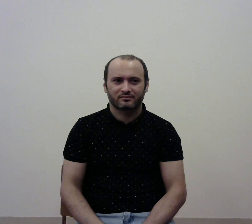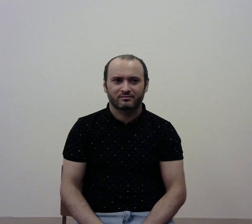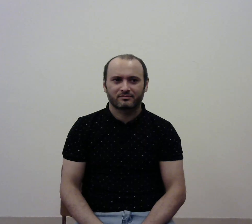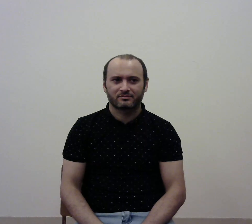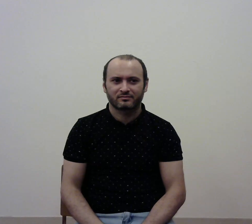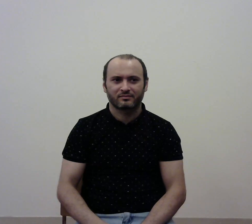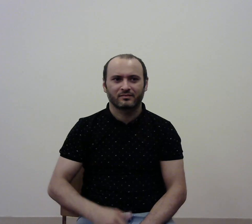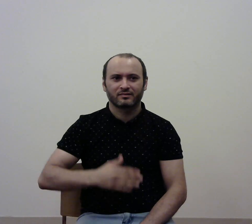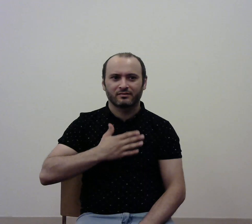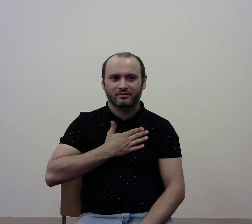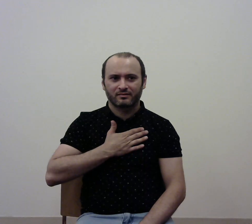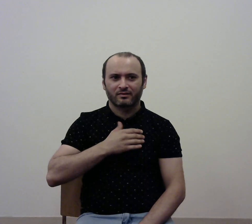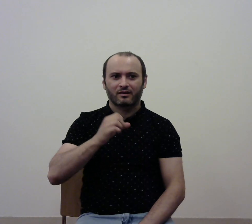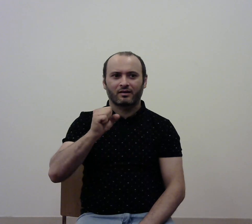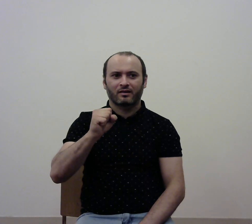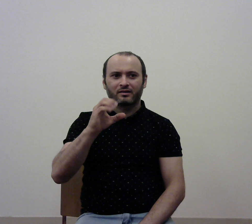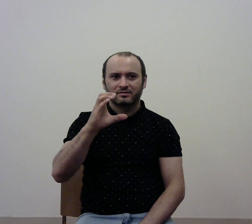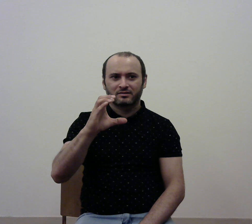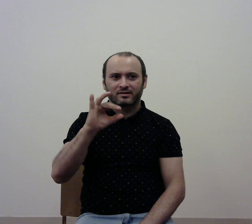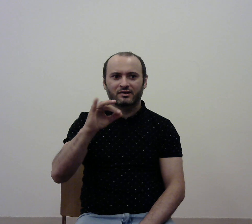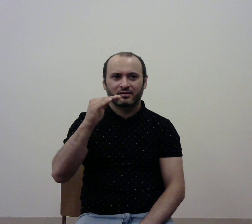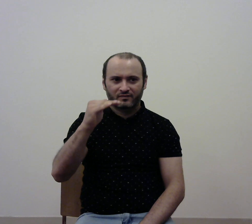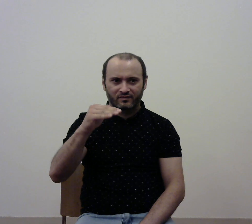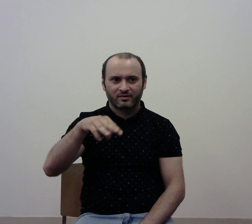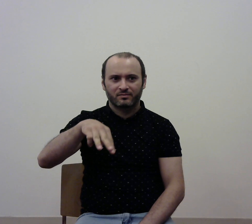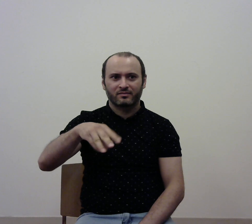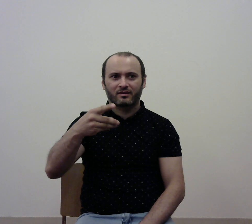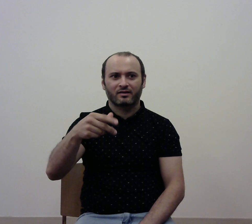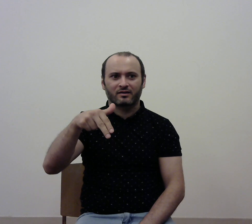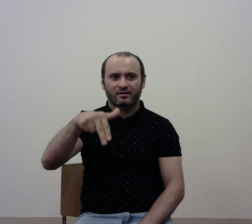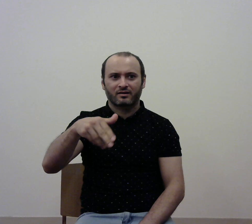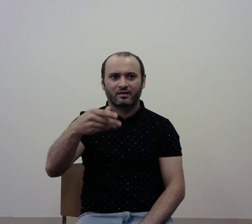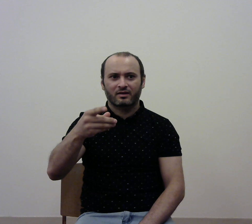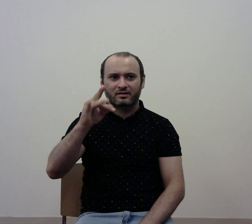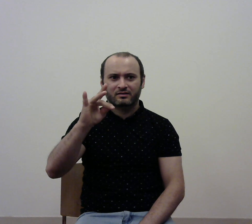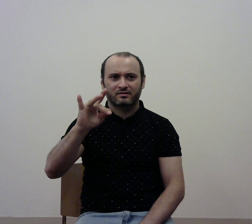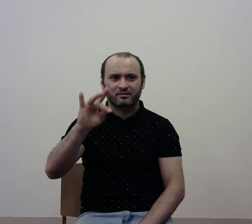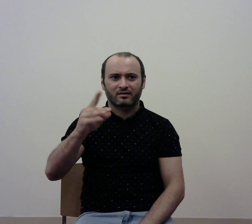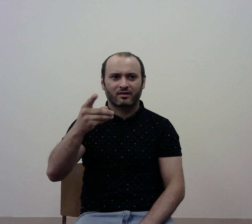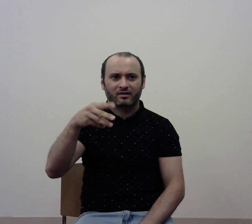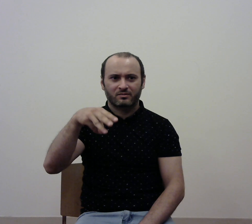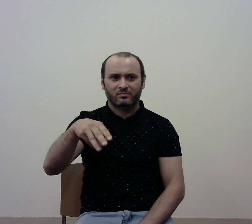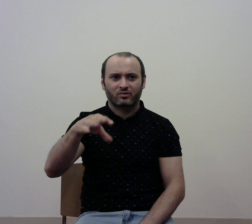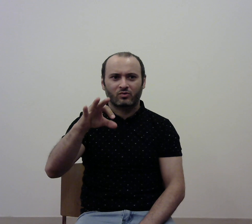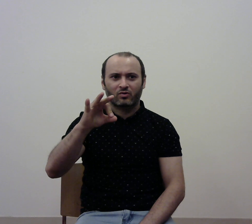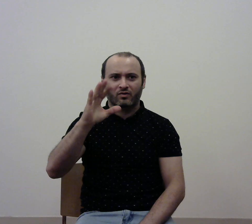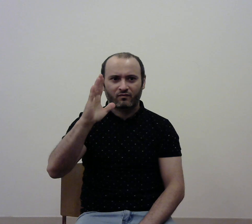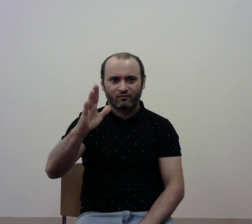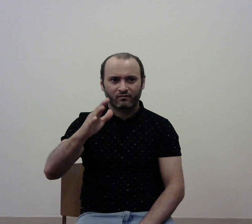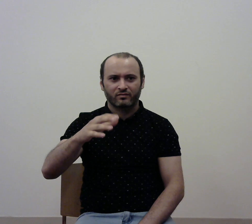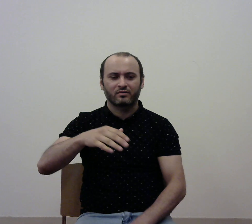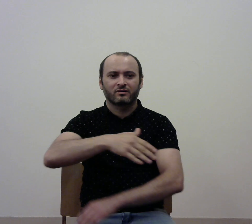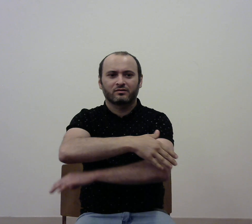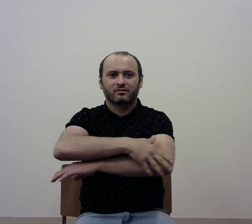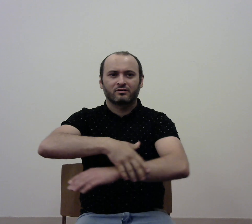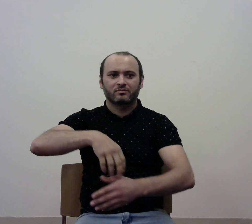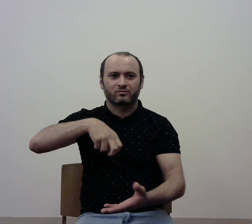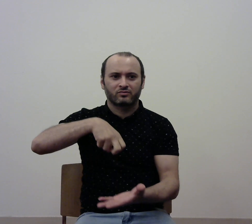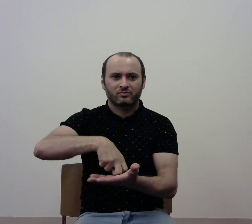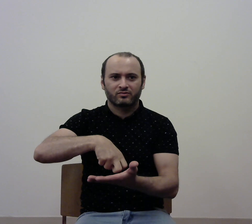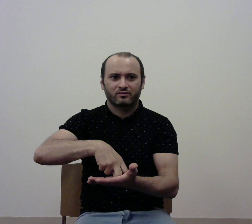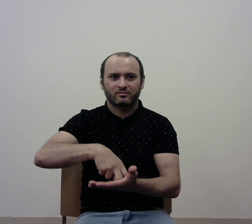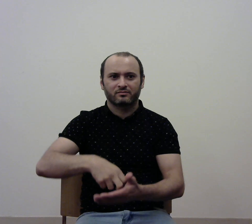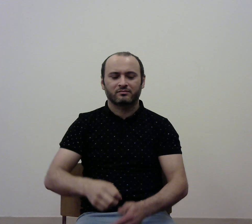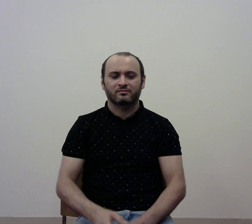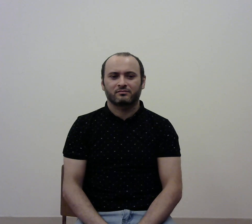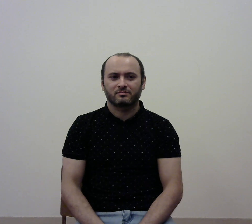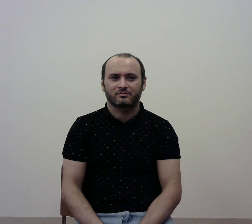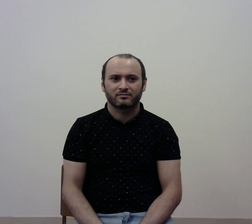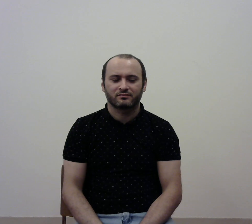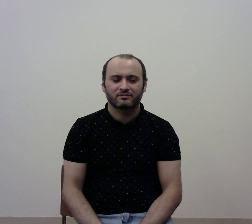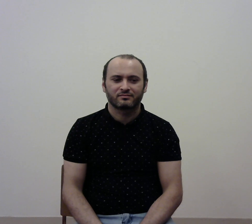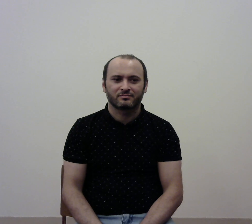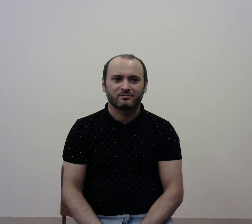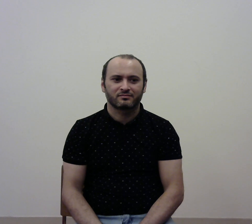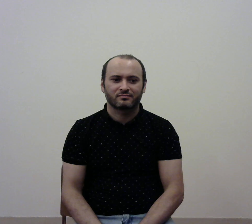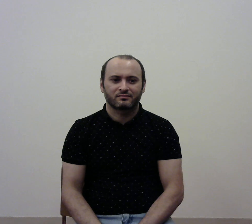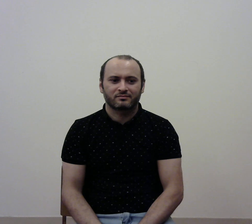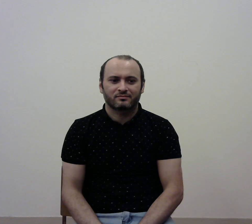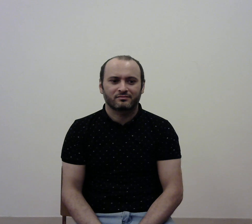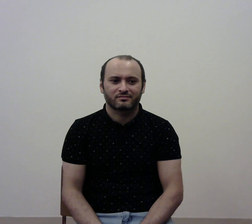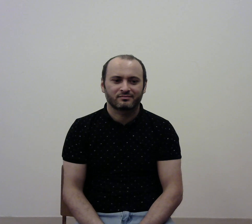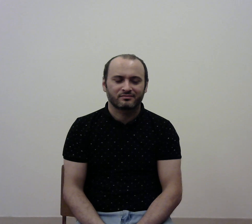Mən Asif Məhərrəmov küçəsində qeydiyyatdayam